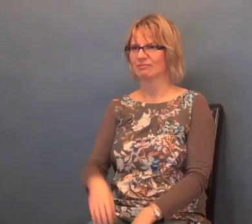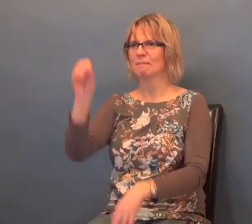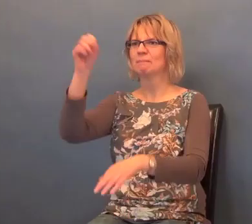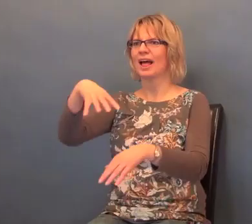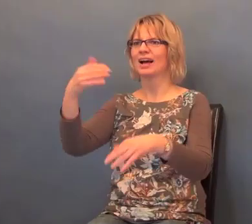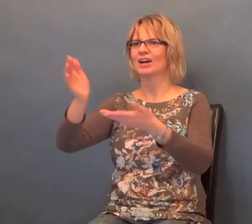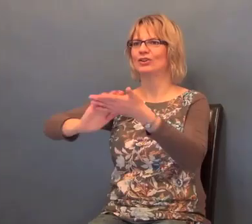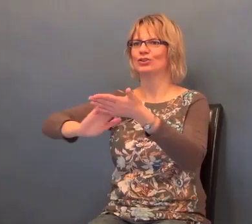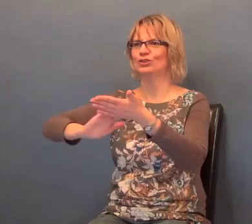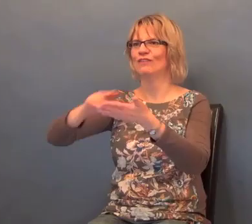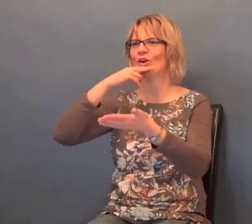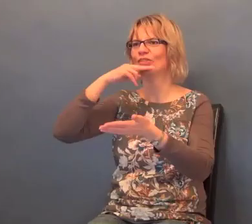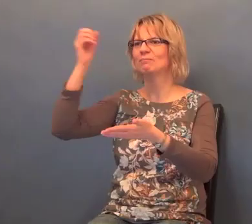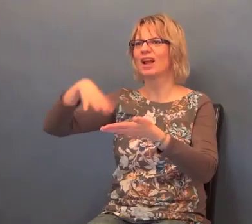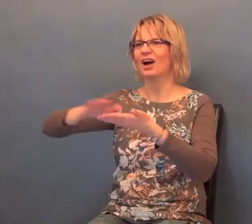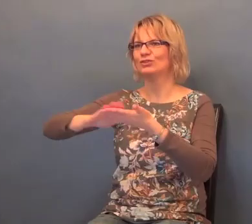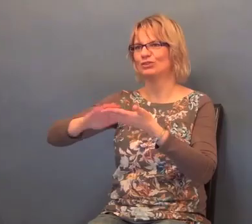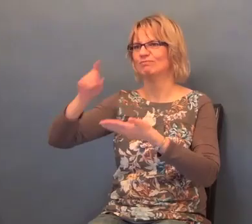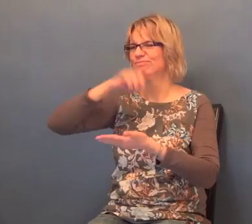Nie oczyszczano wody.